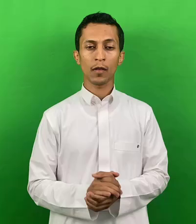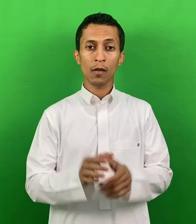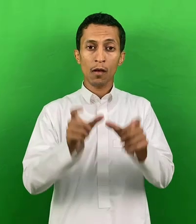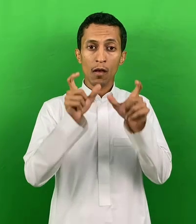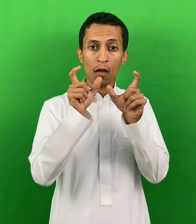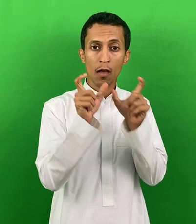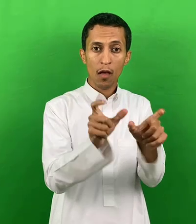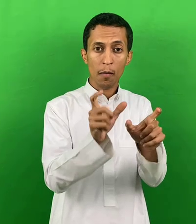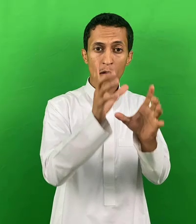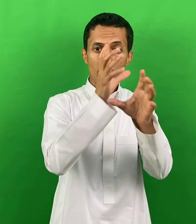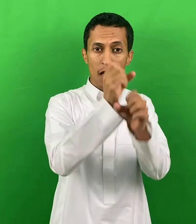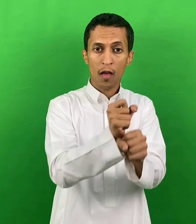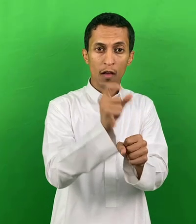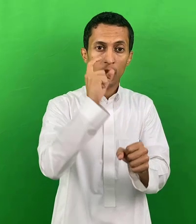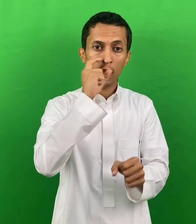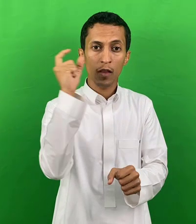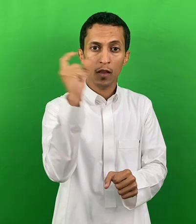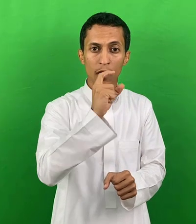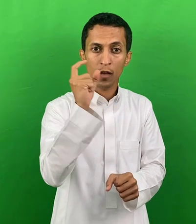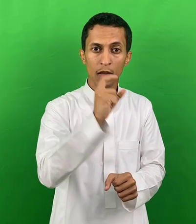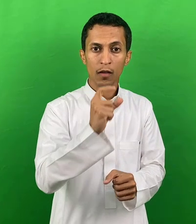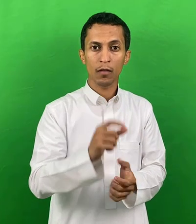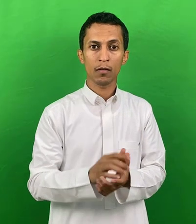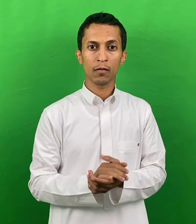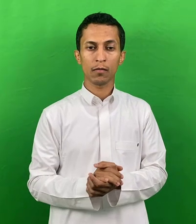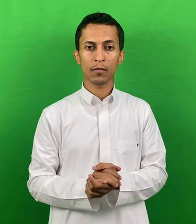احم حوزة الدين